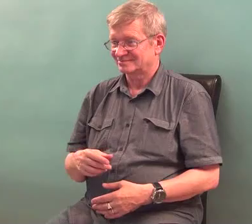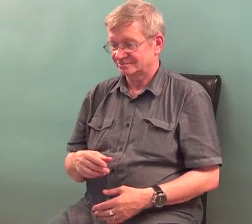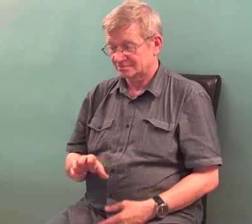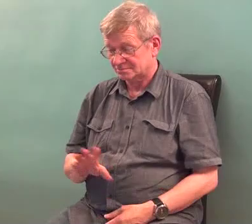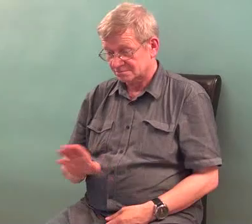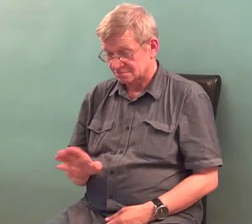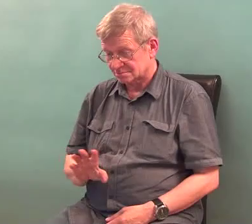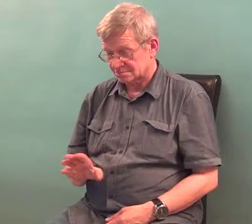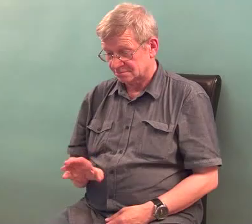Nie.